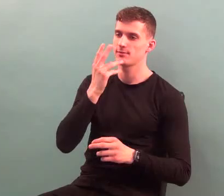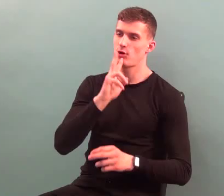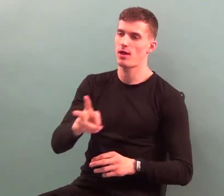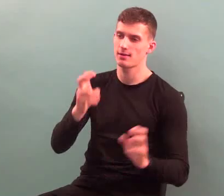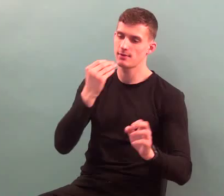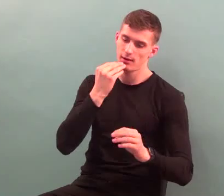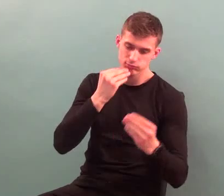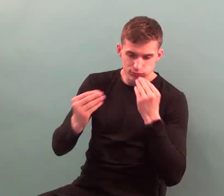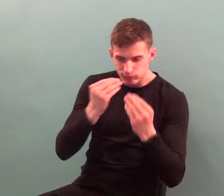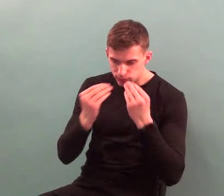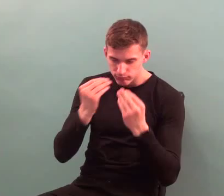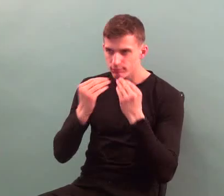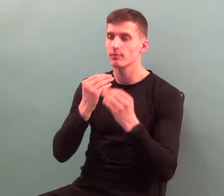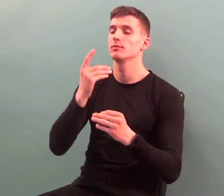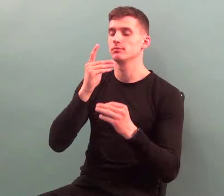Jedzą.